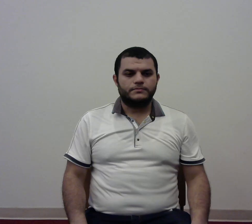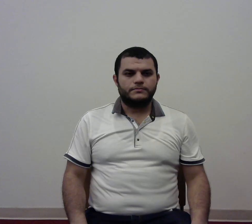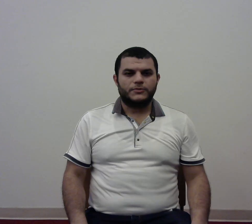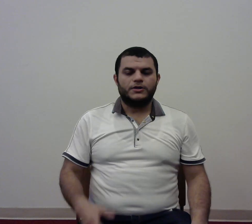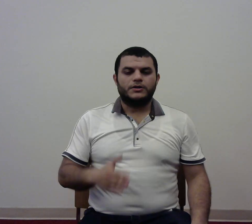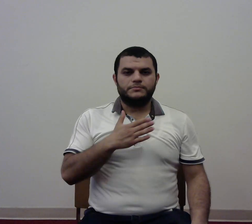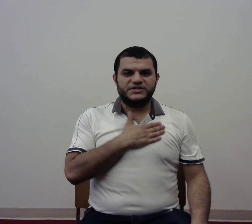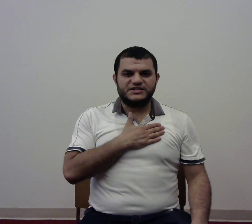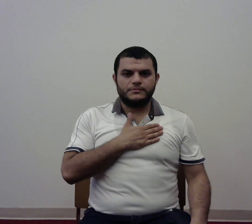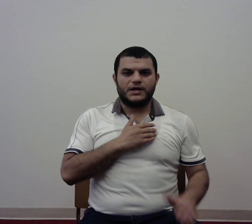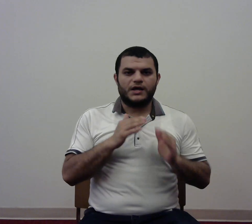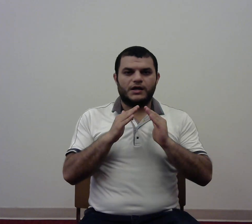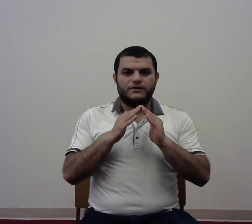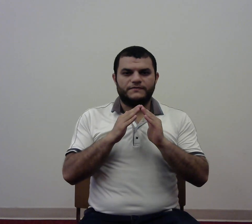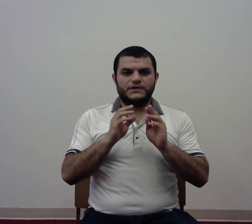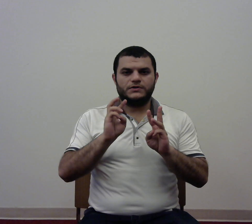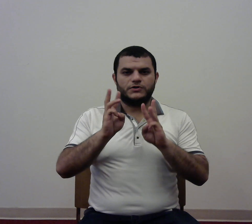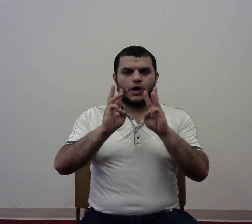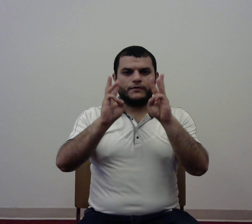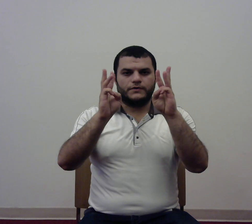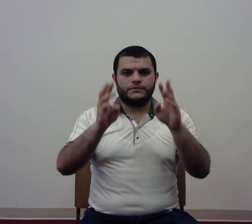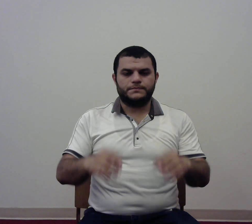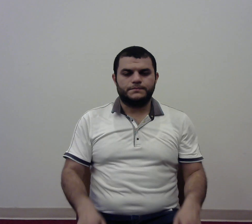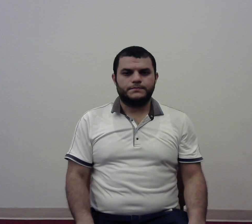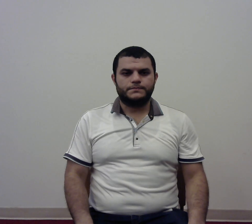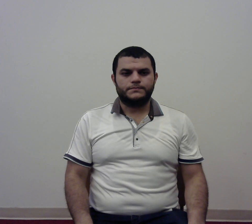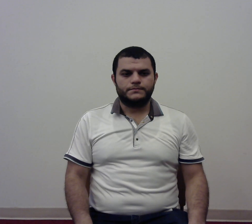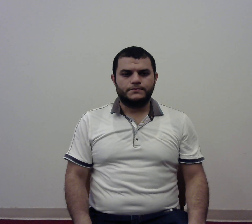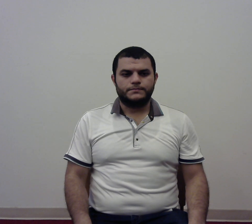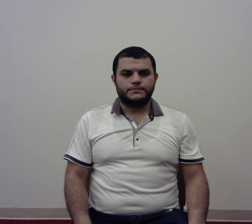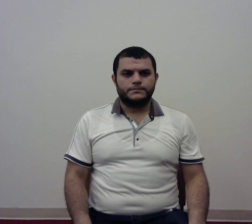Bizim evizim yanır